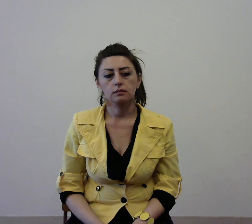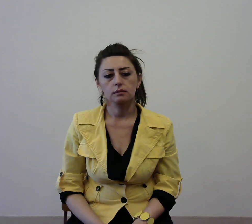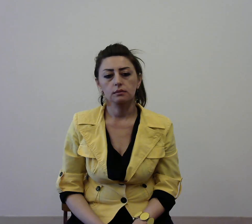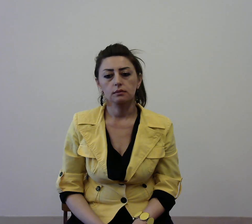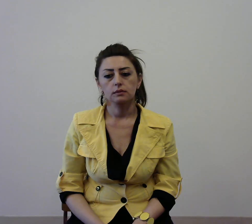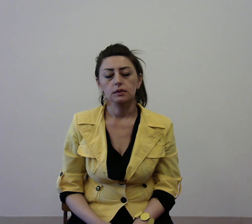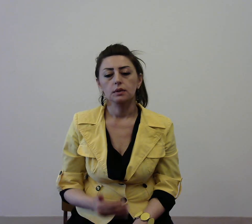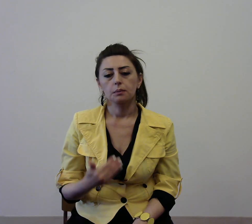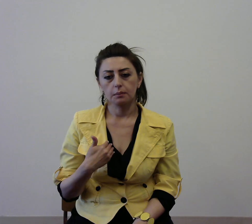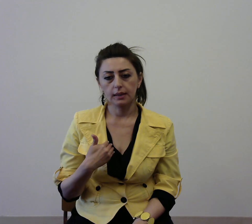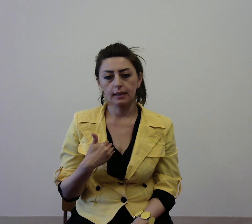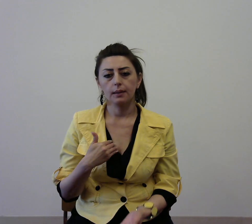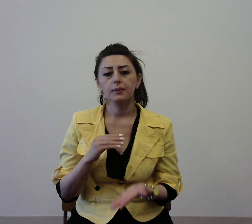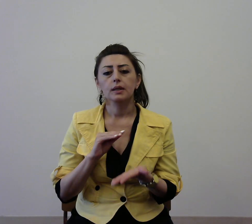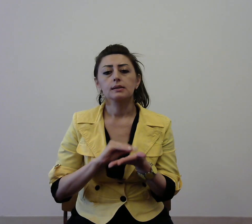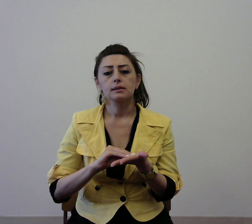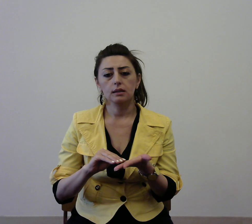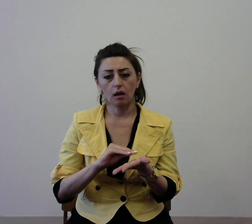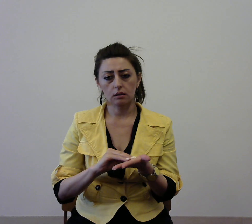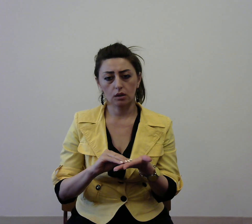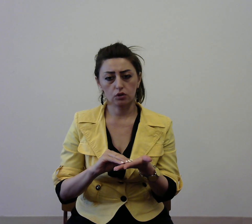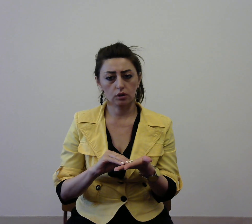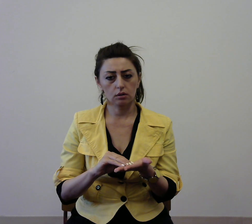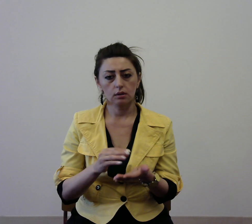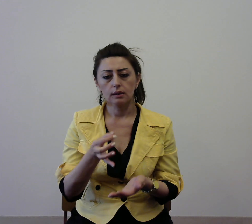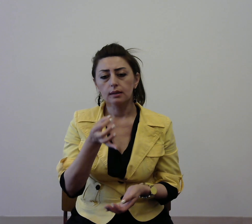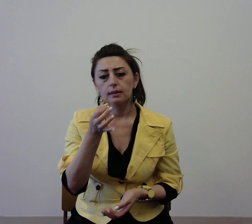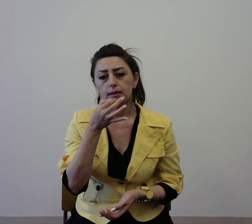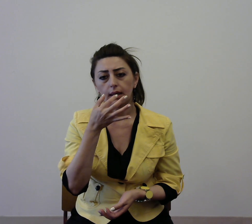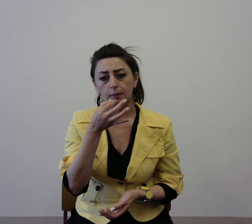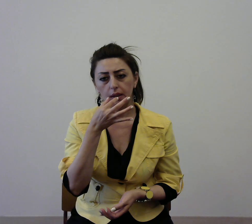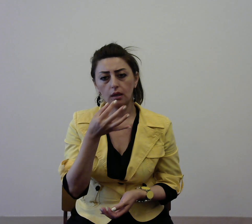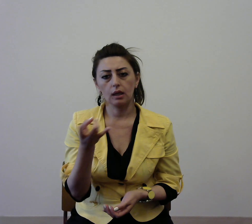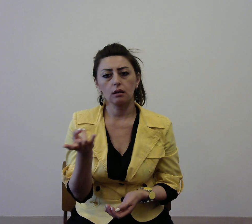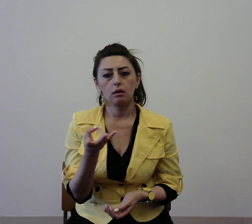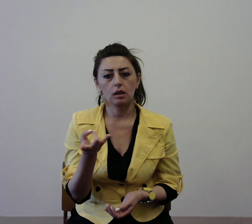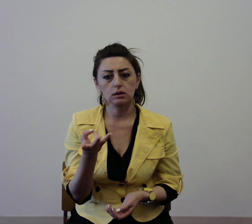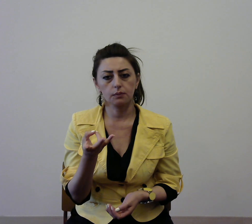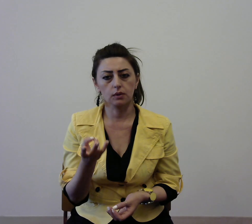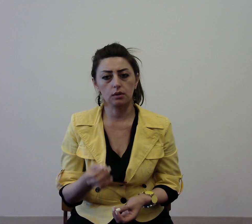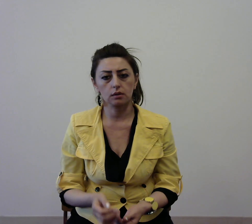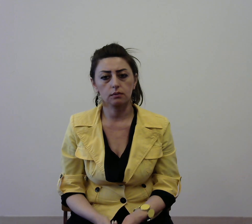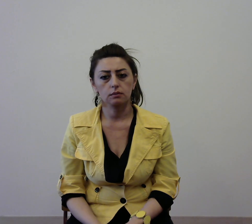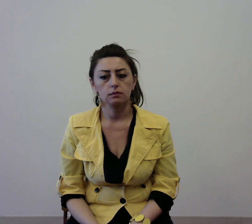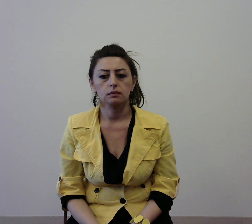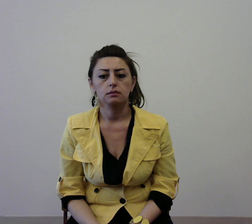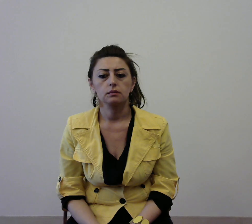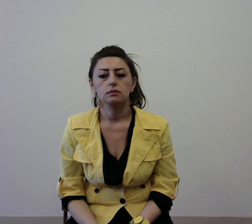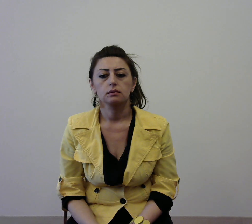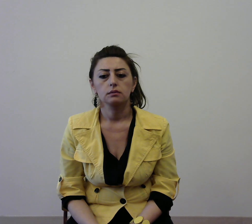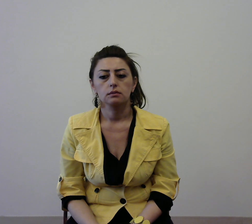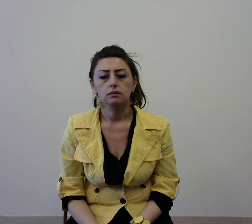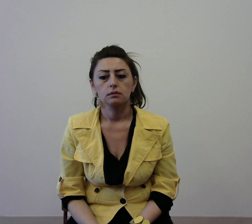Mənə siyahıdakı dərmanlar lazımdır